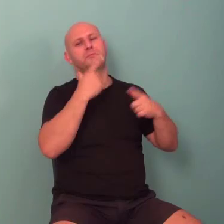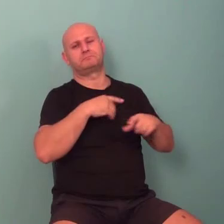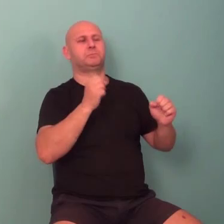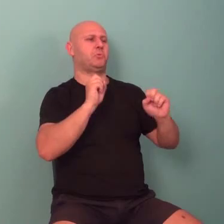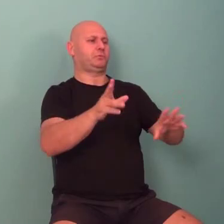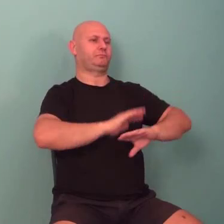Koniec.